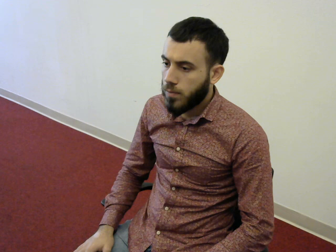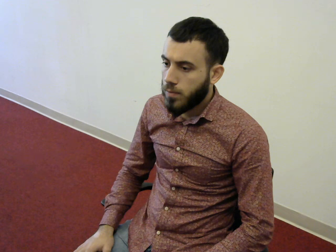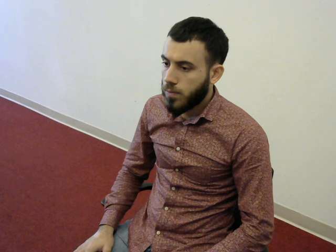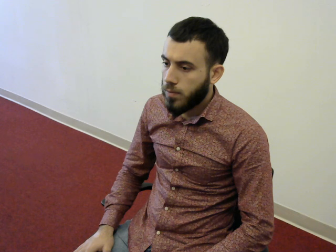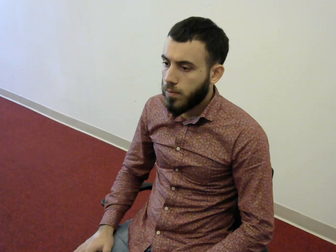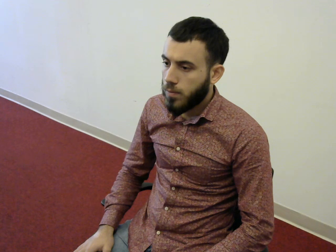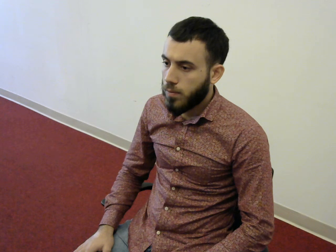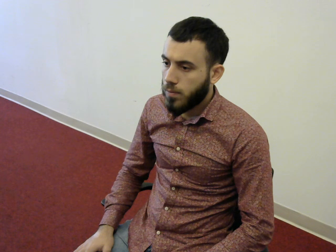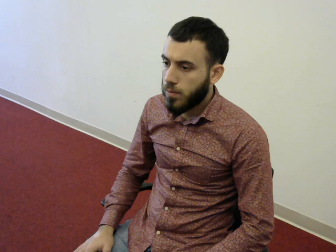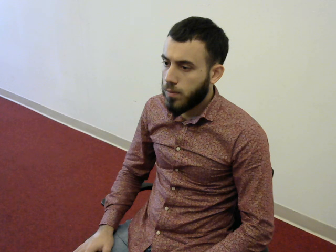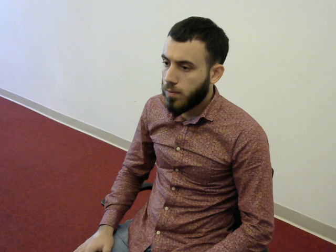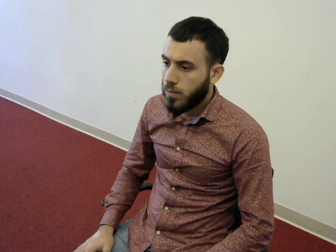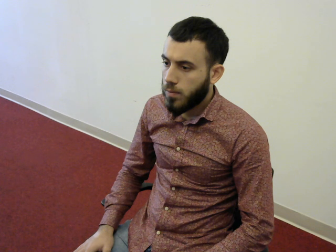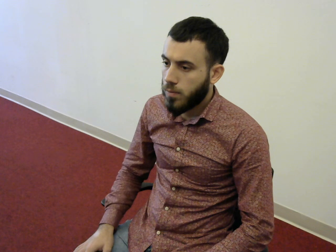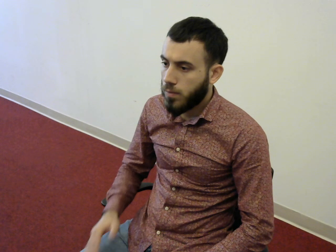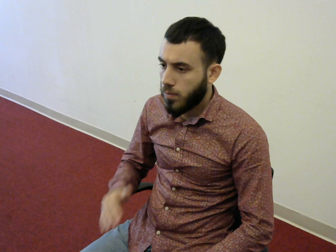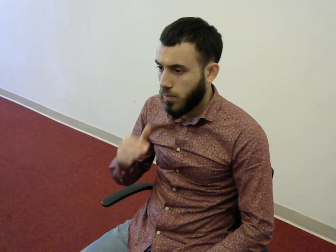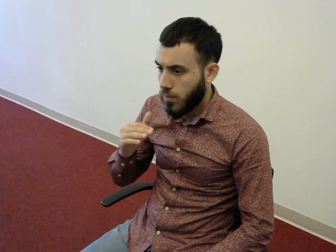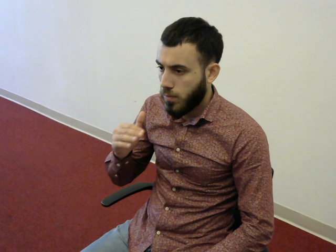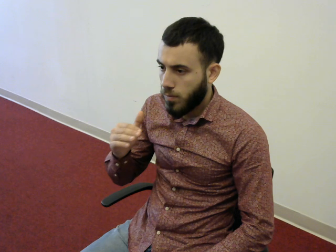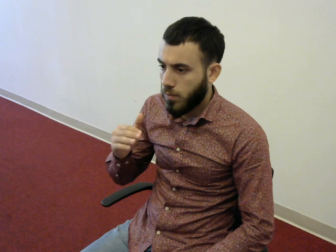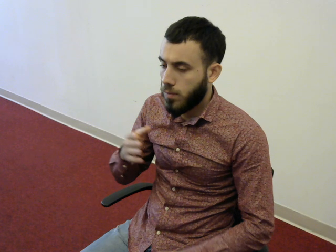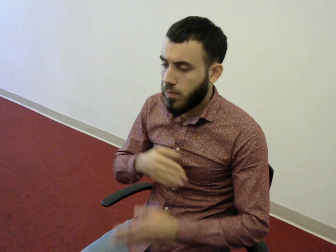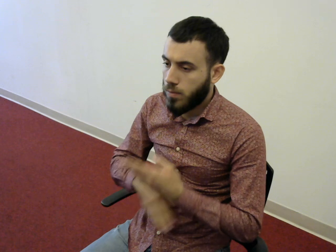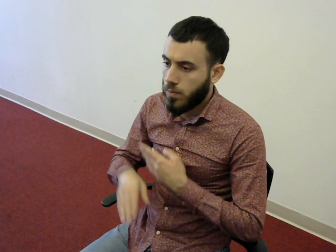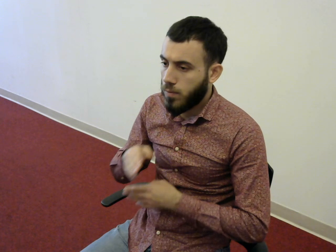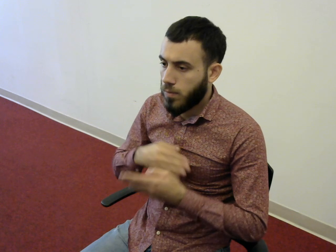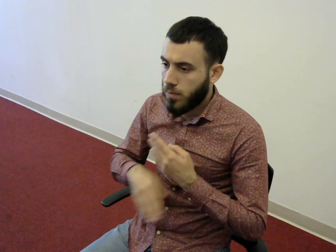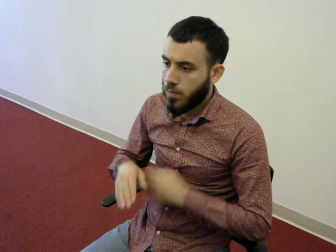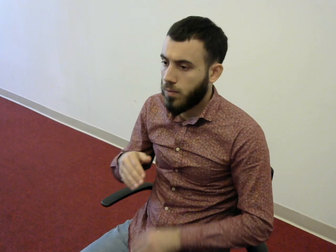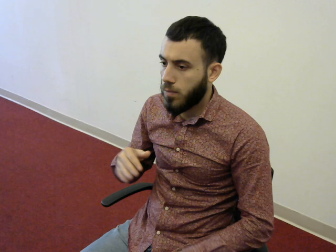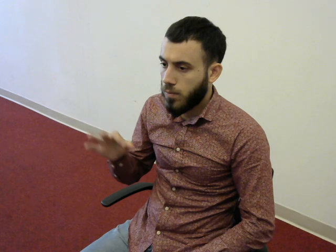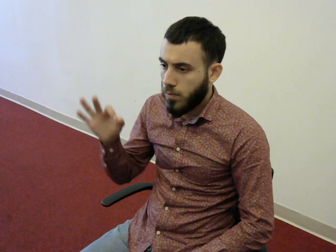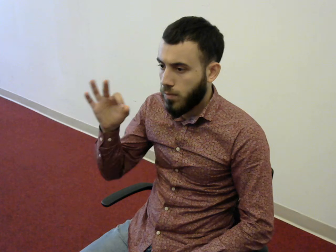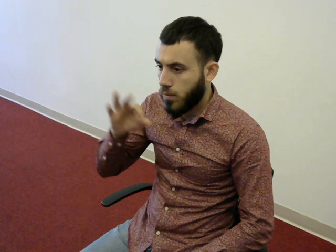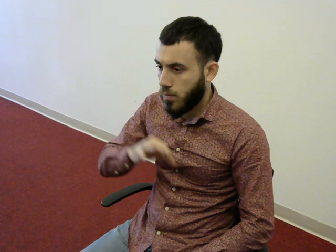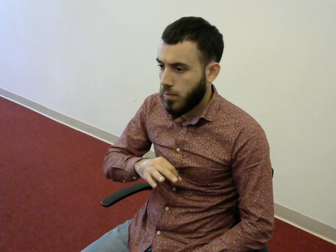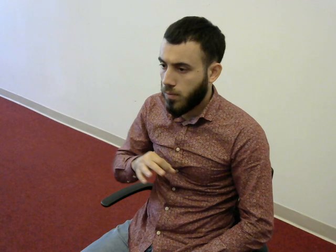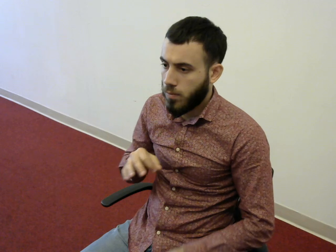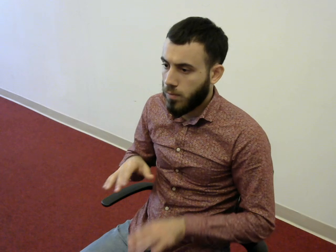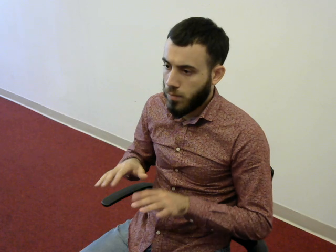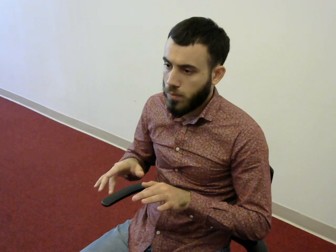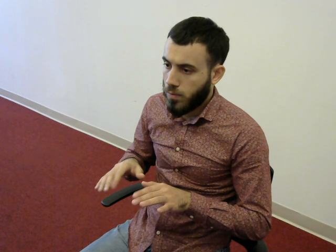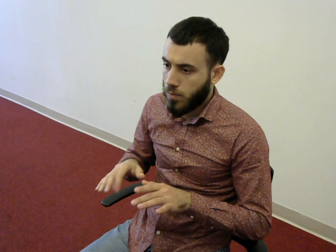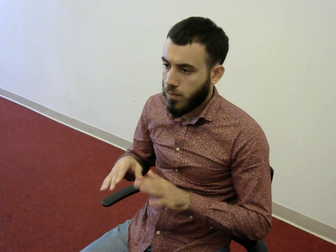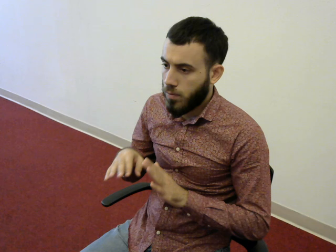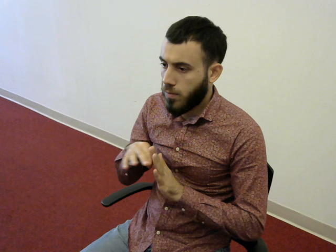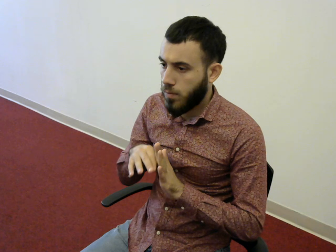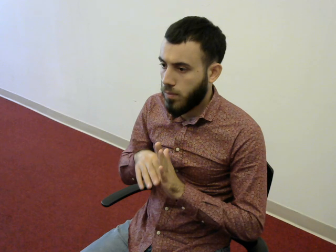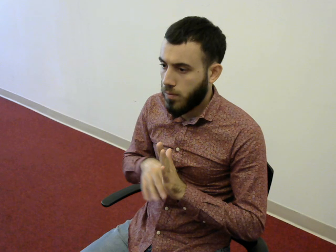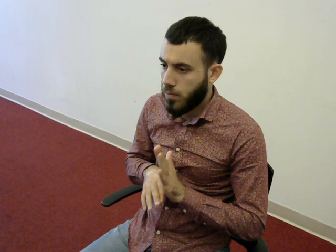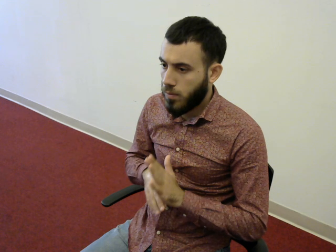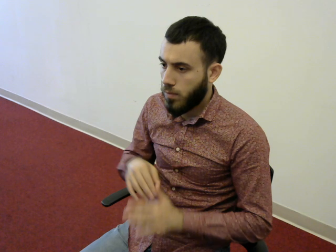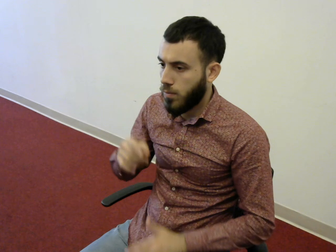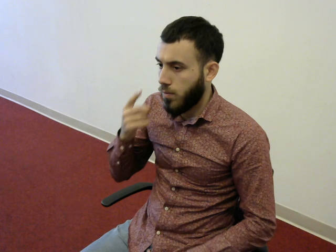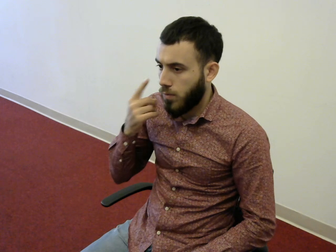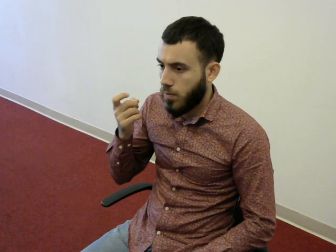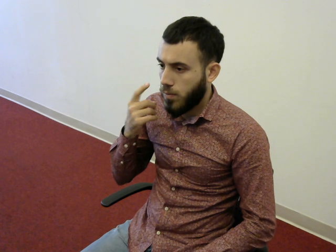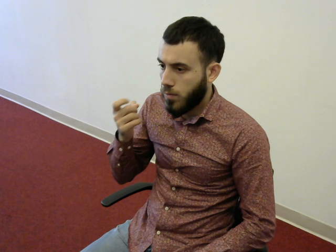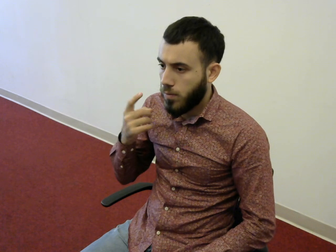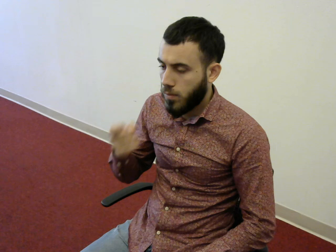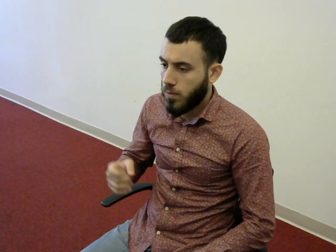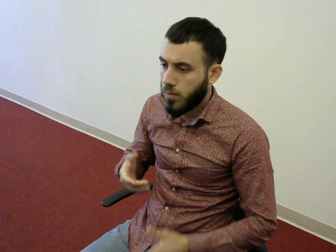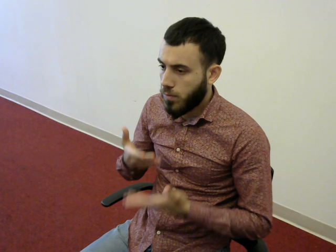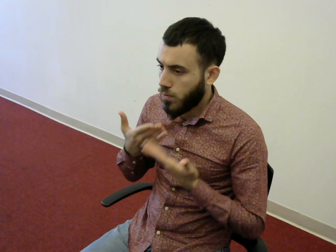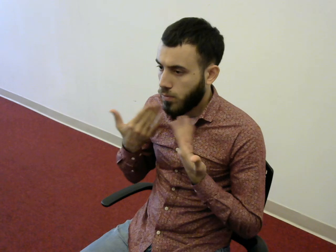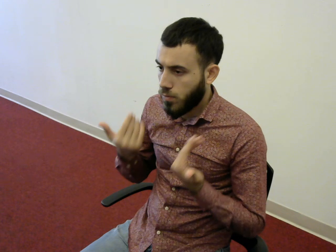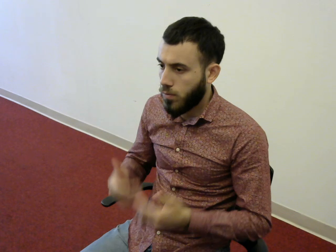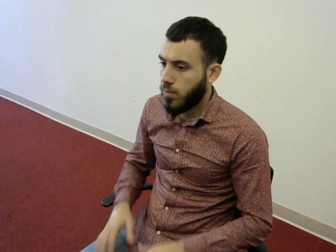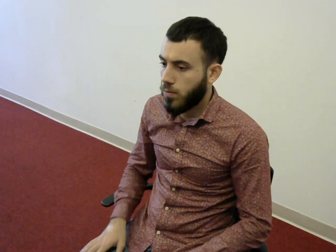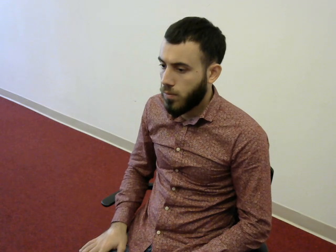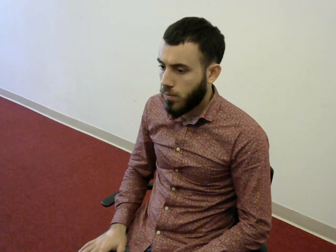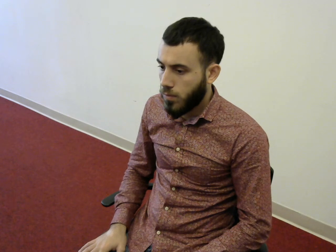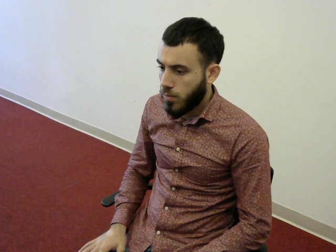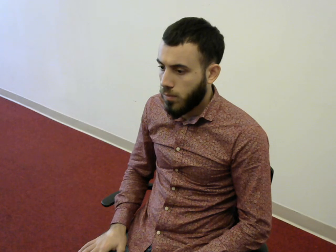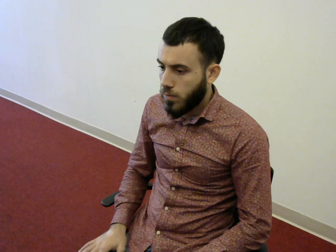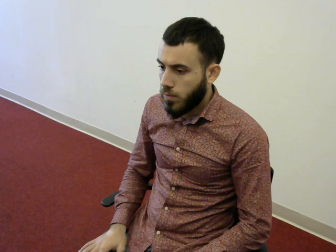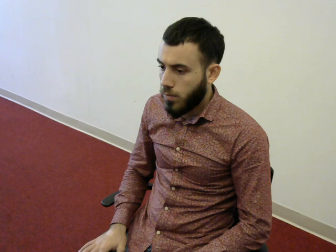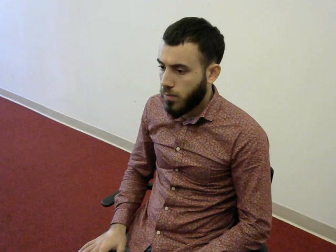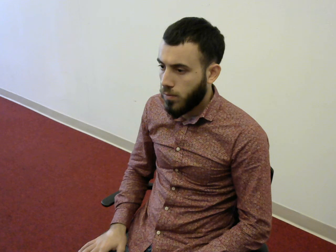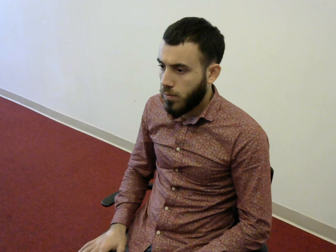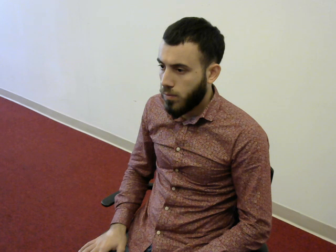Sizin əlilliyiniz haqqınızda sistemdə məlumat yoxdur